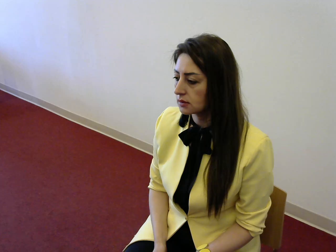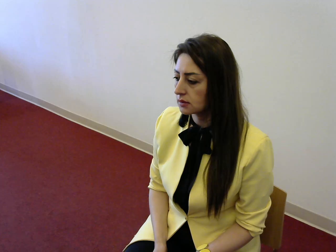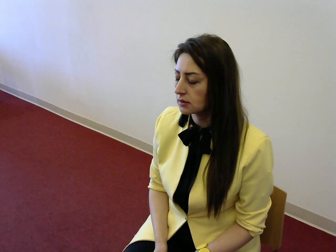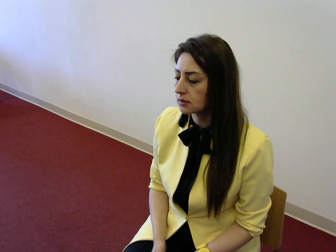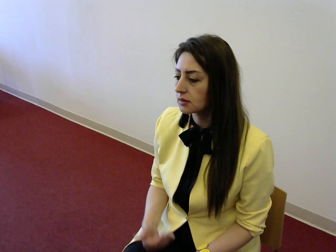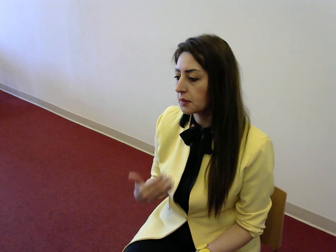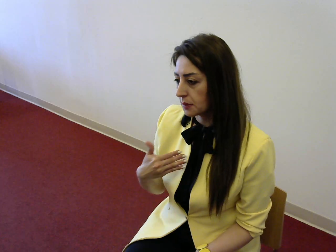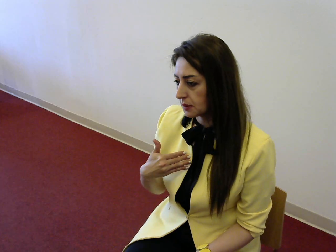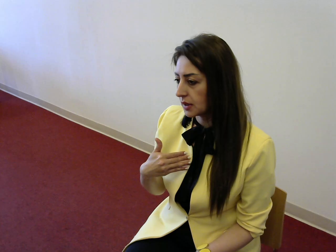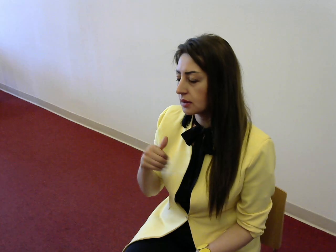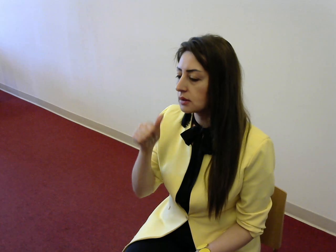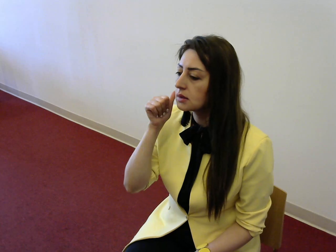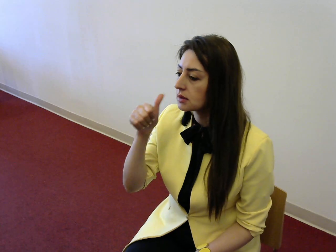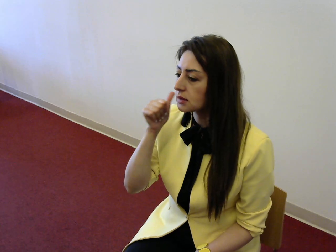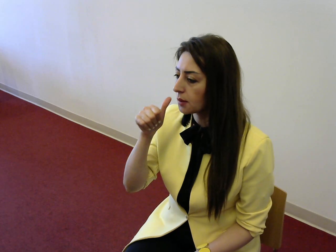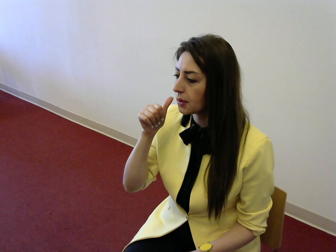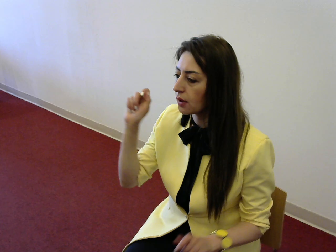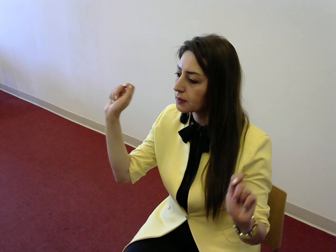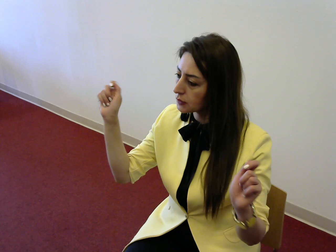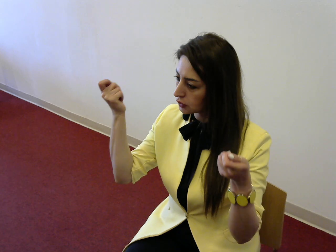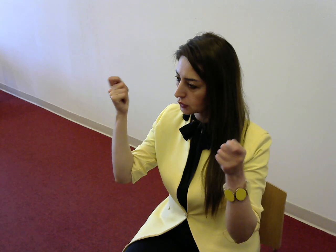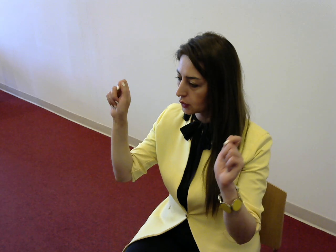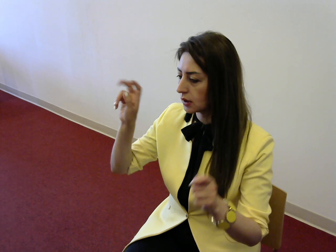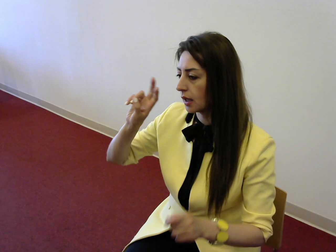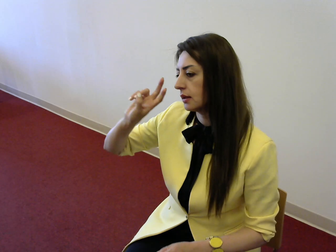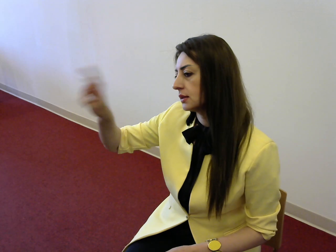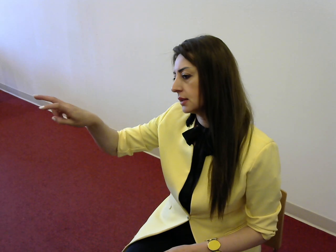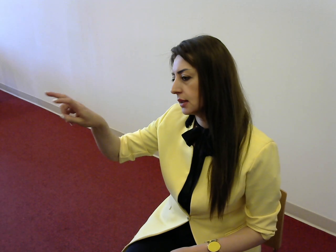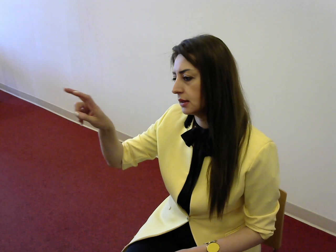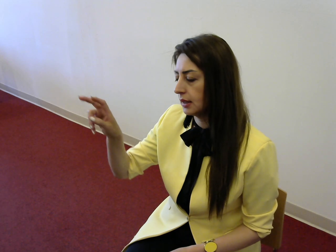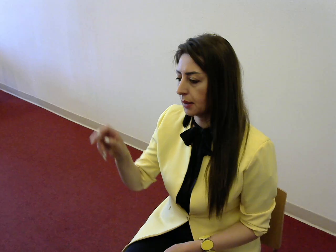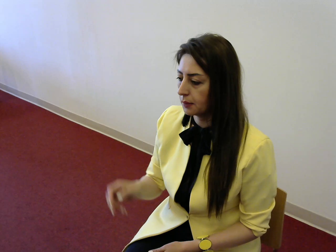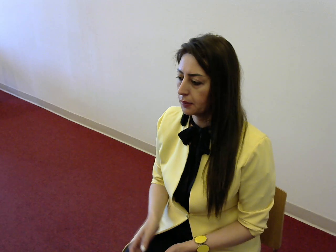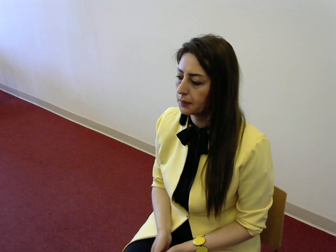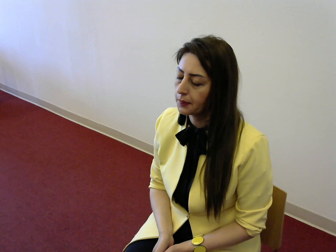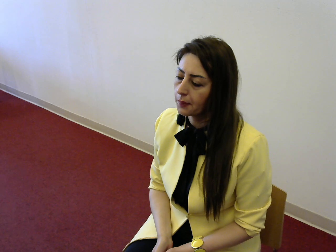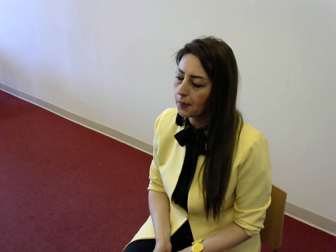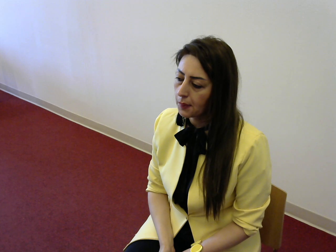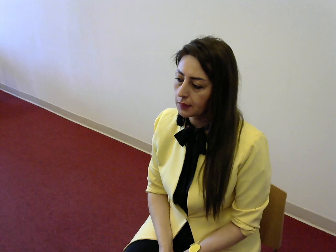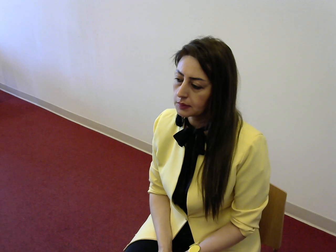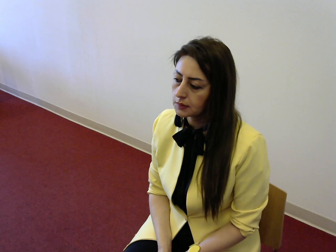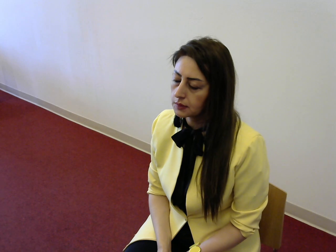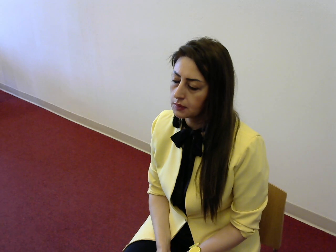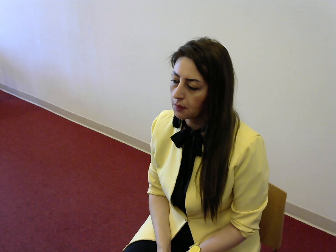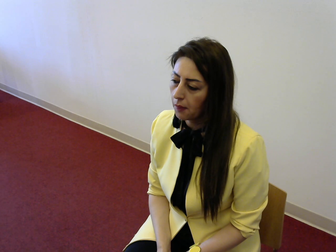Mən sabah toya gedirəm